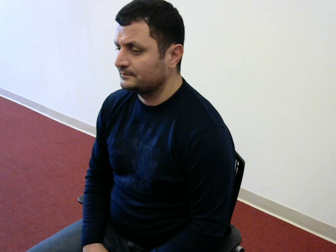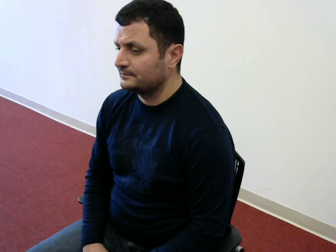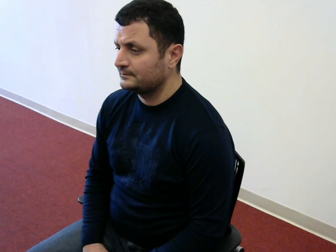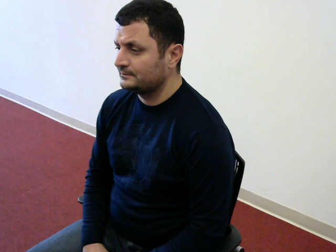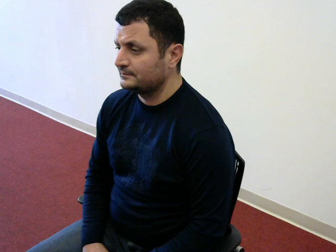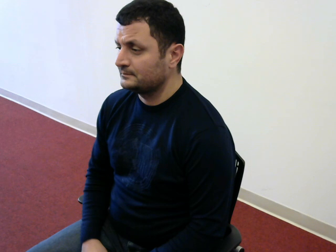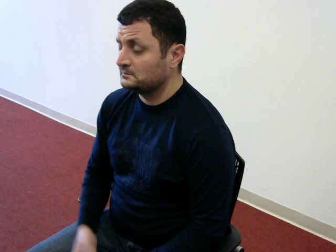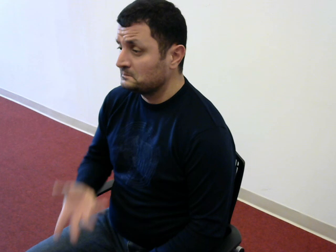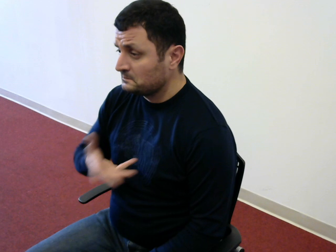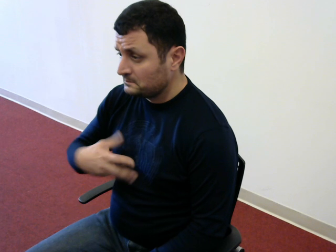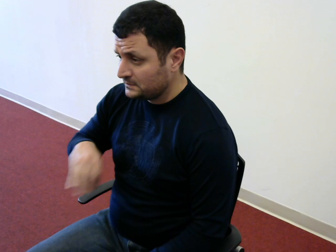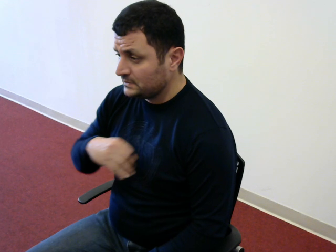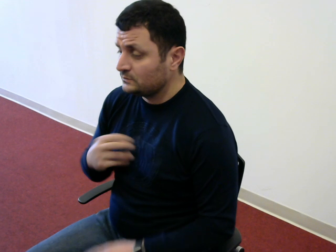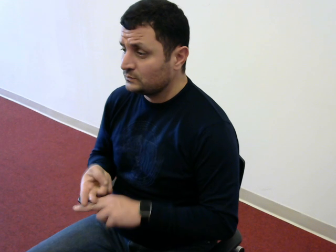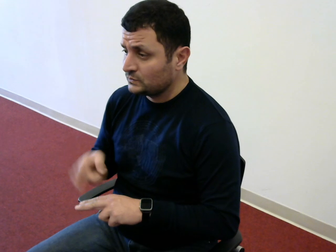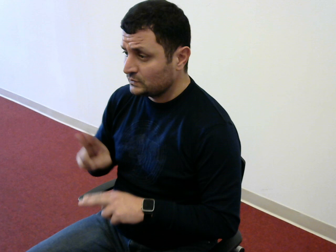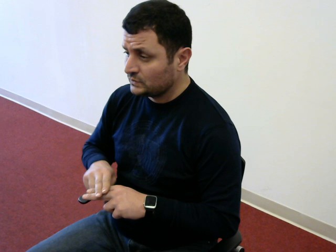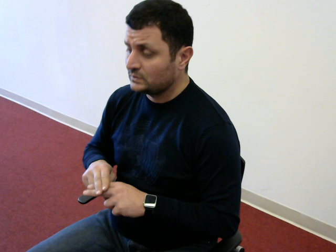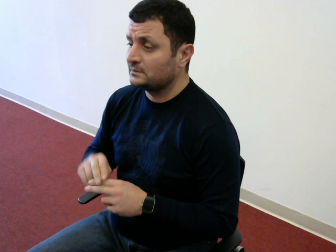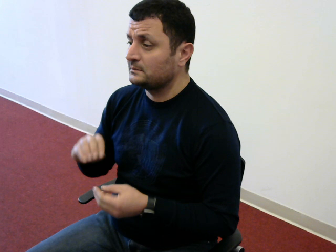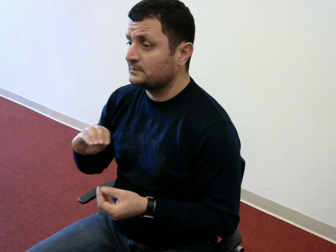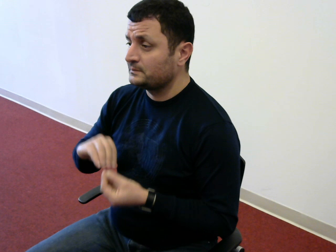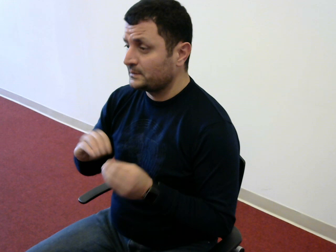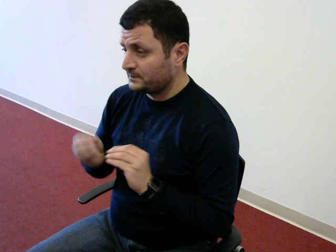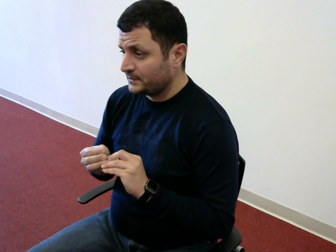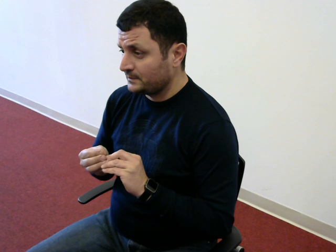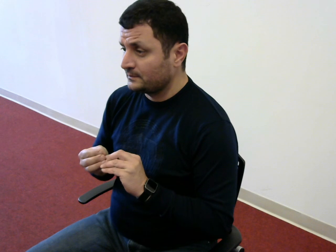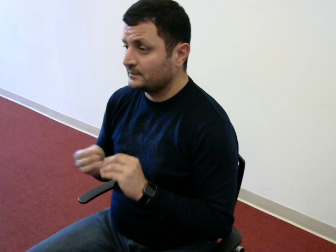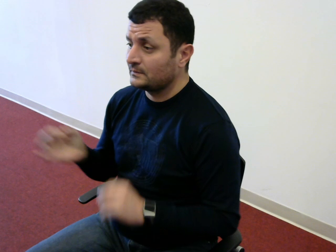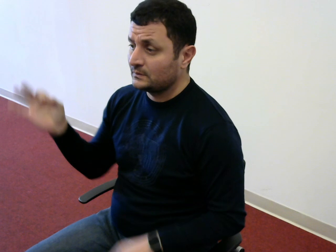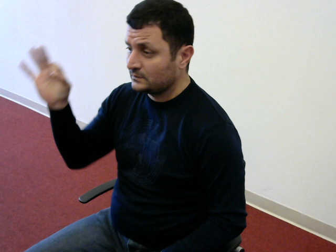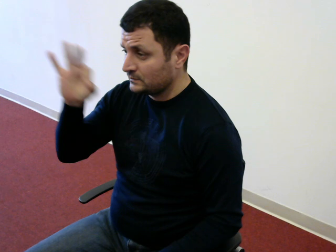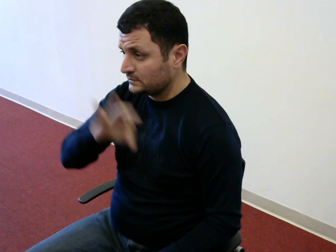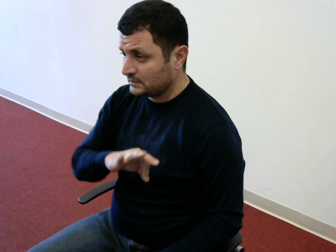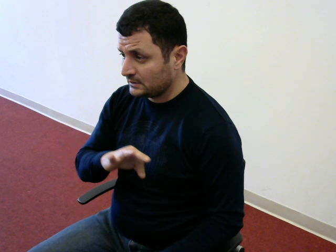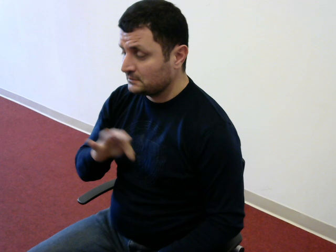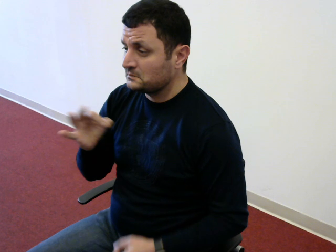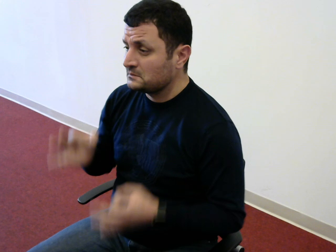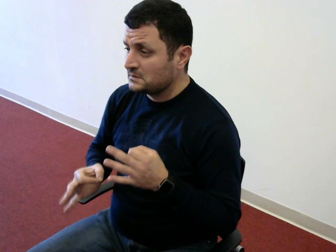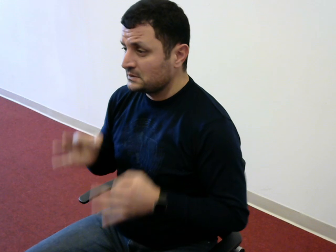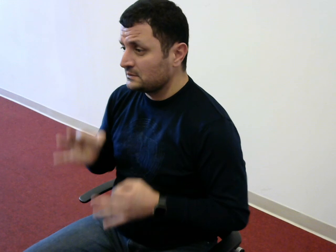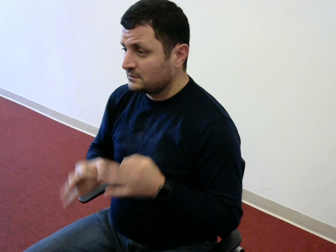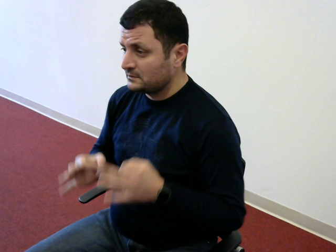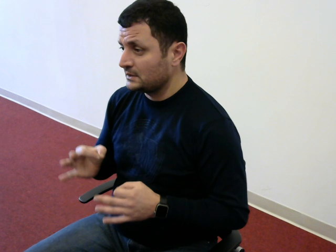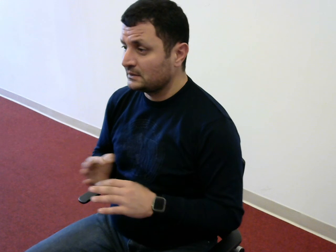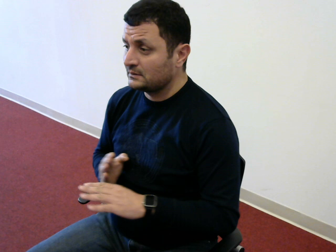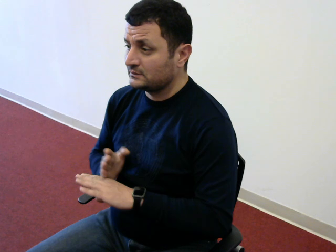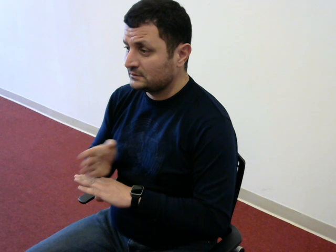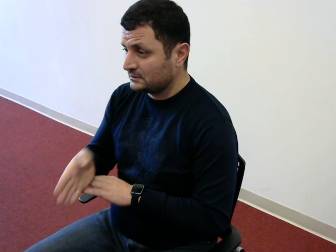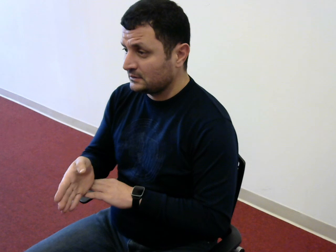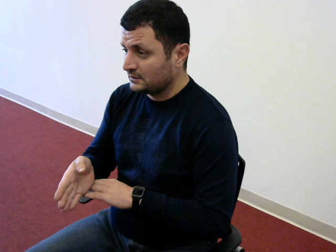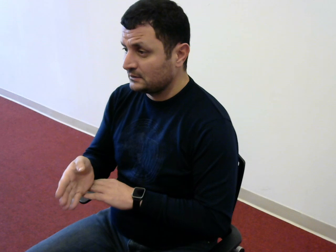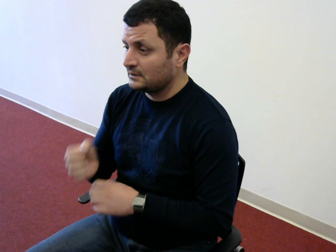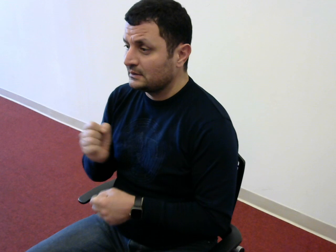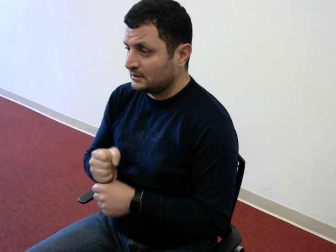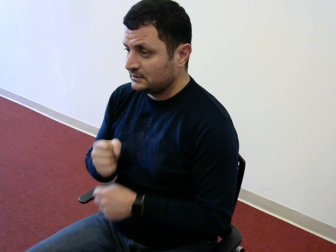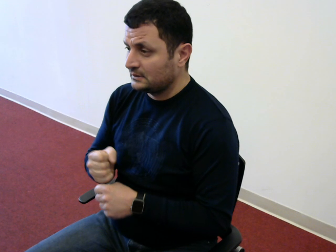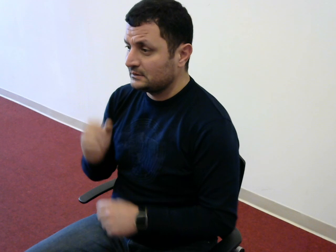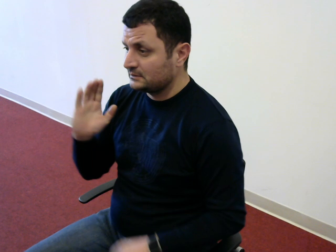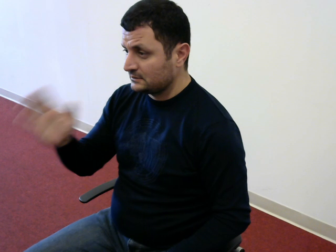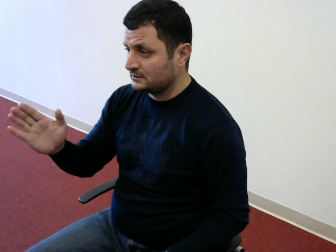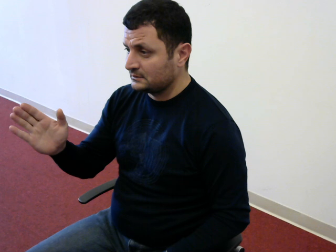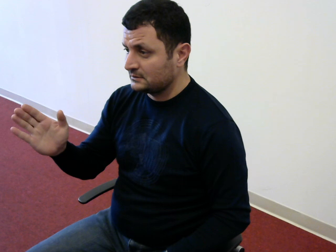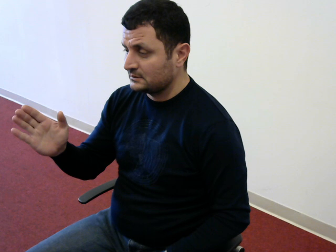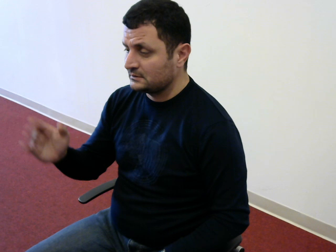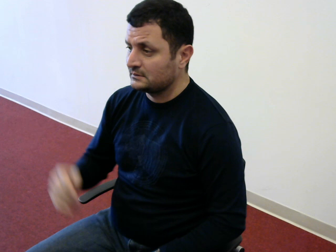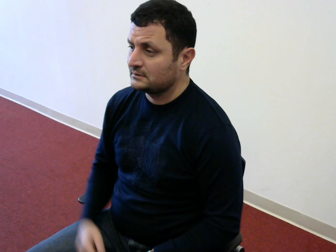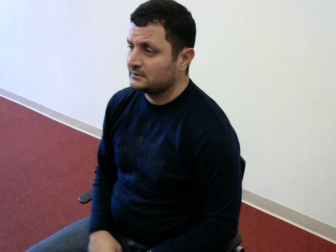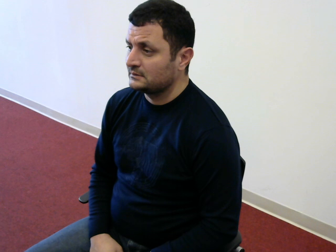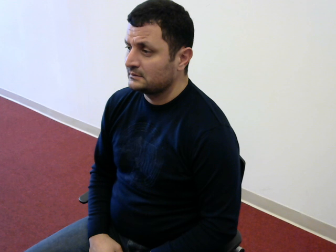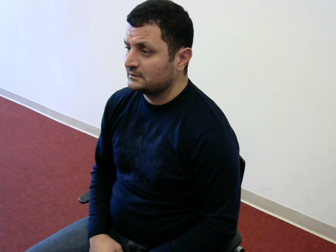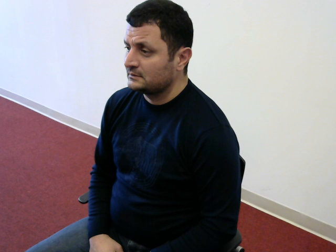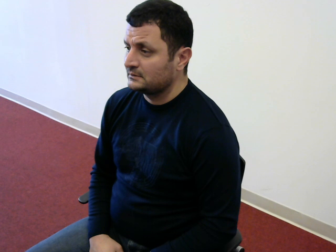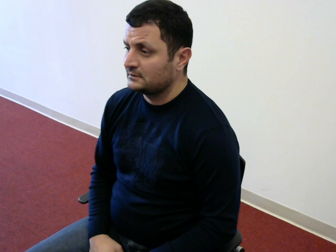Biz bu məsələ ilə bağlı məhkəməyə müraciət edəcəyik